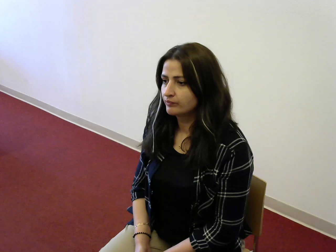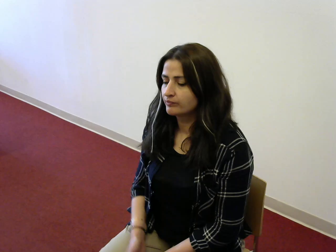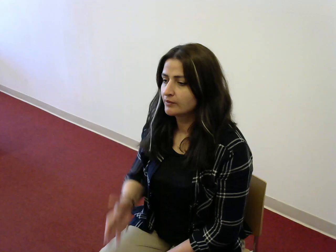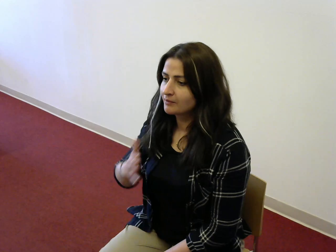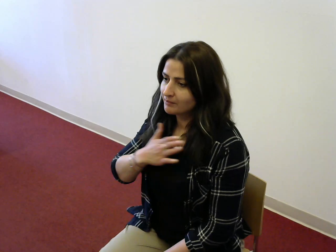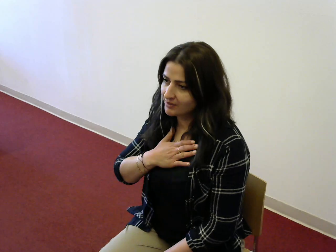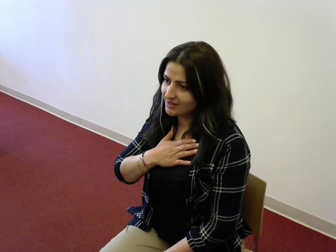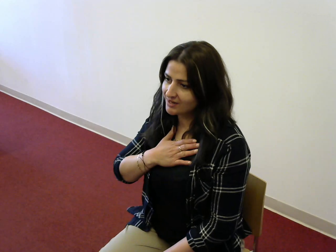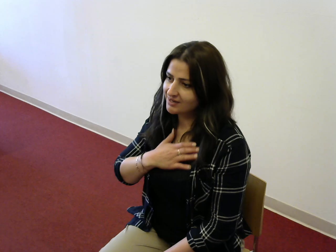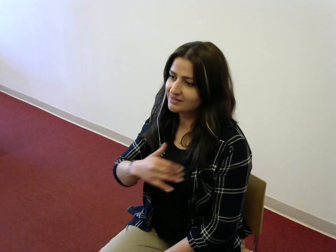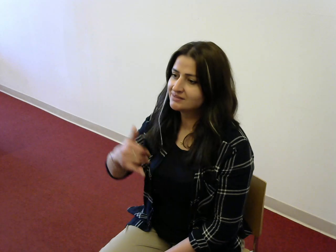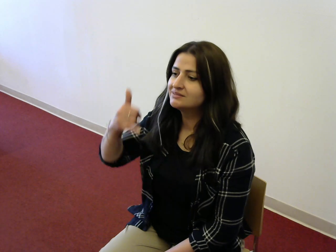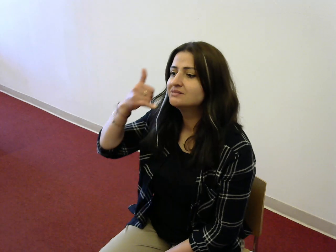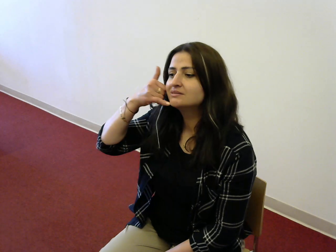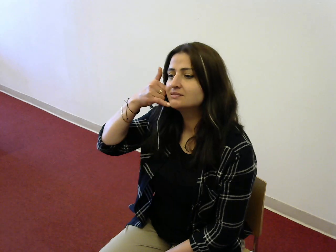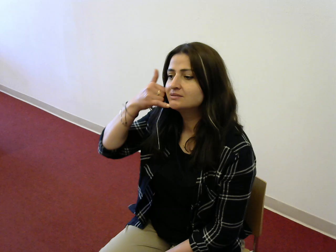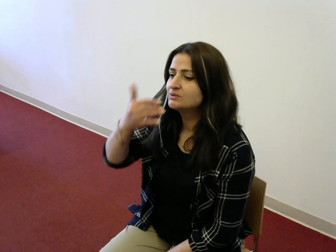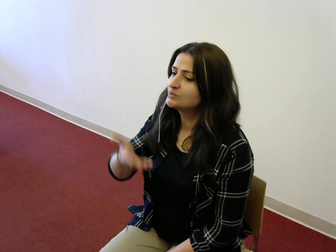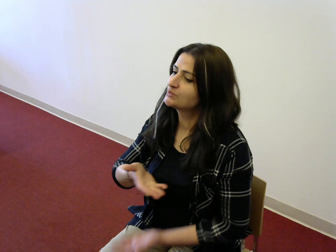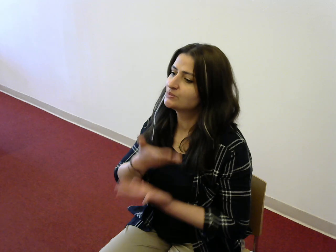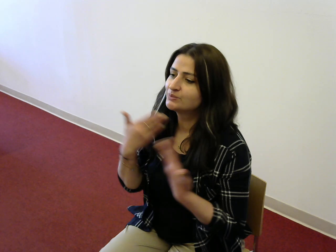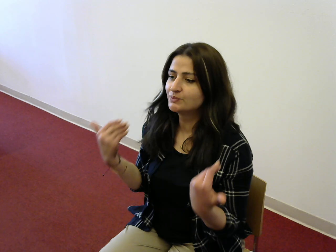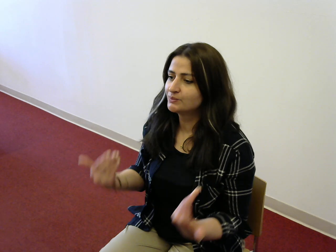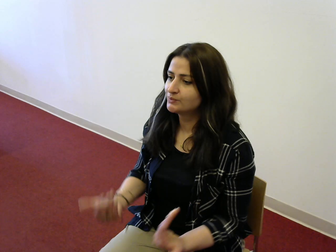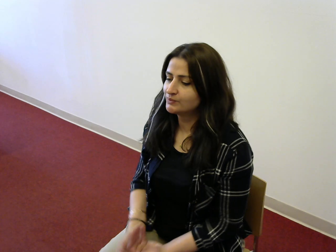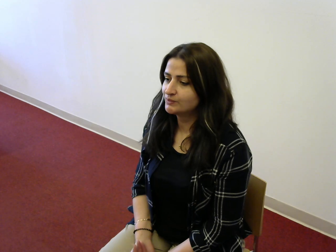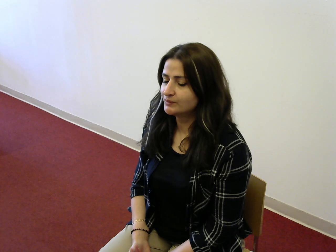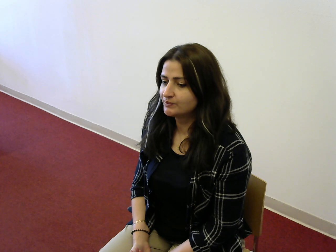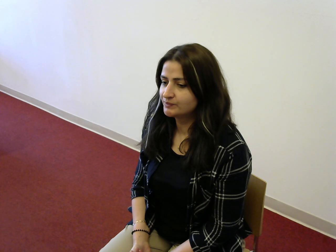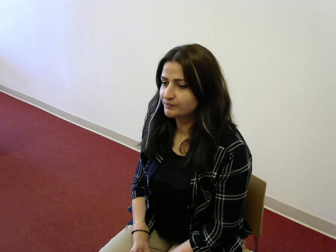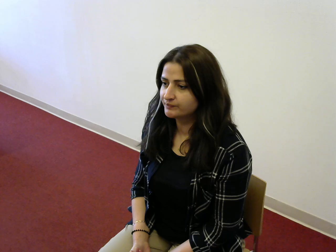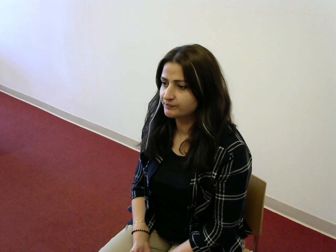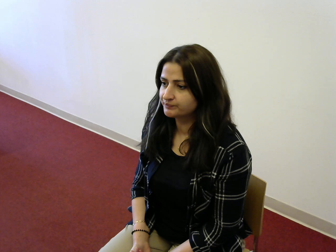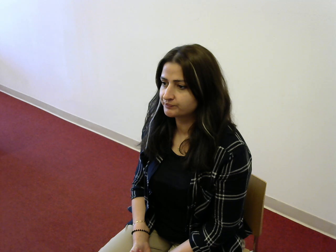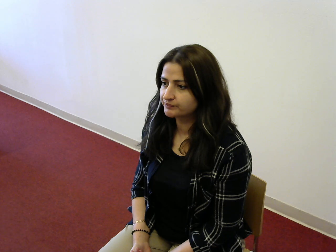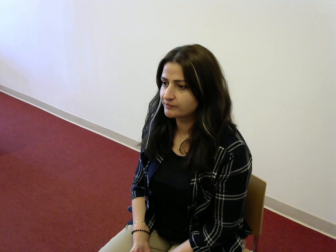Mənim telefonum yoxdur